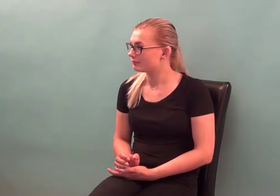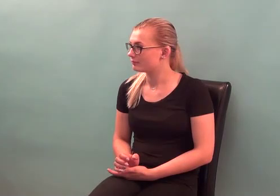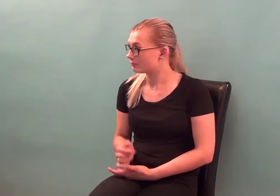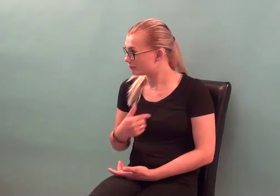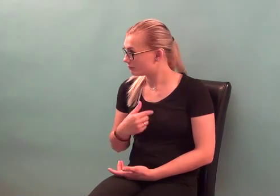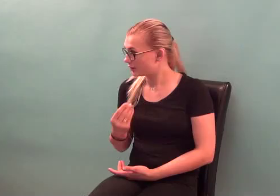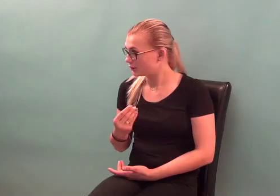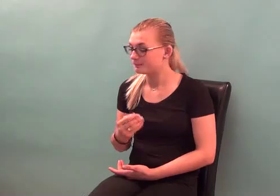Ja jeszcze?